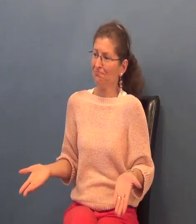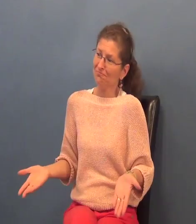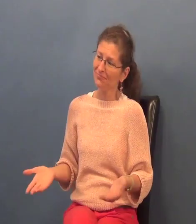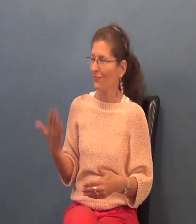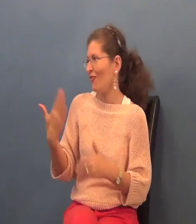Koniec.